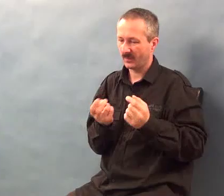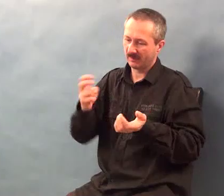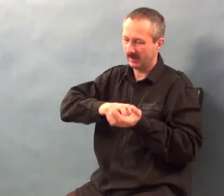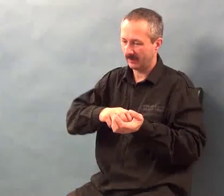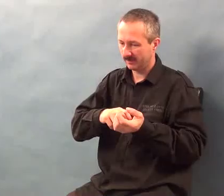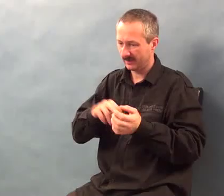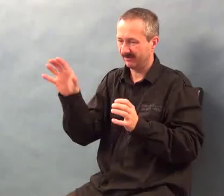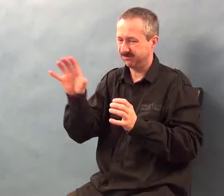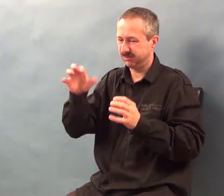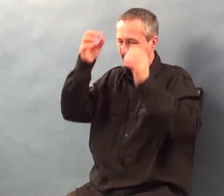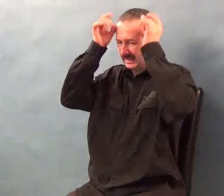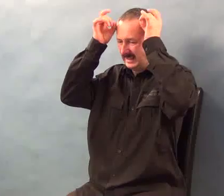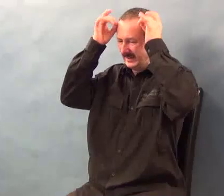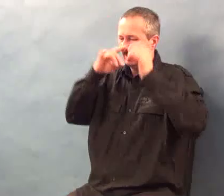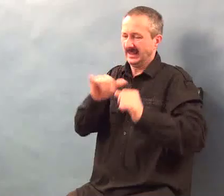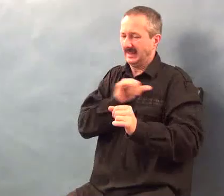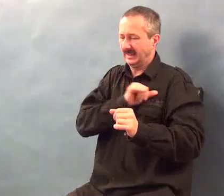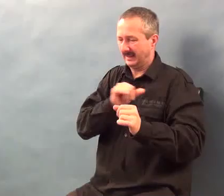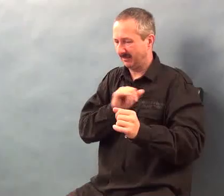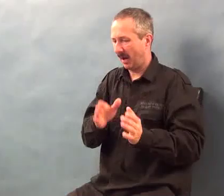Wstaje, bo dzwoni budzik. Jest nerwowa, bo jej niewygodnie.